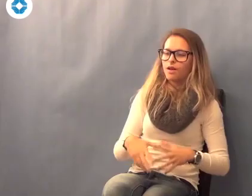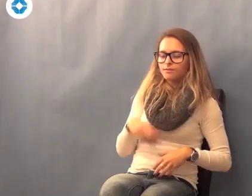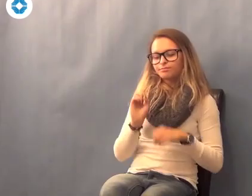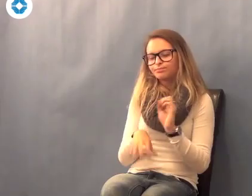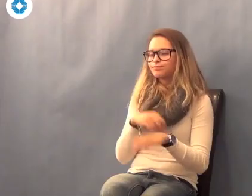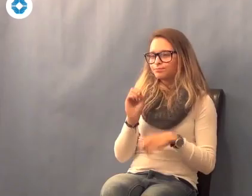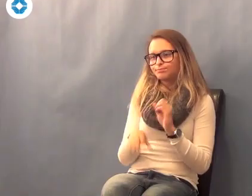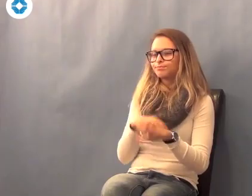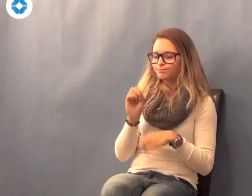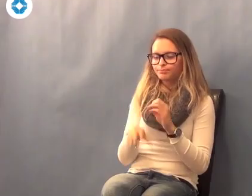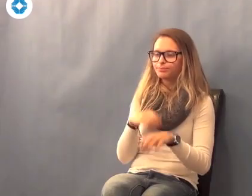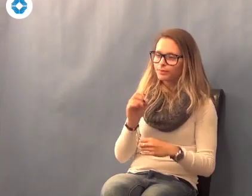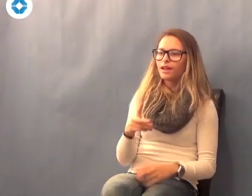Wrzucał te gruszki do koszyków.